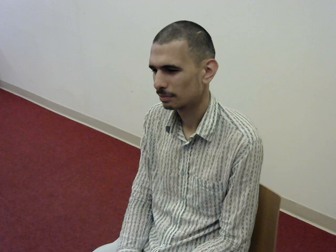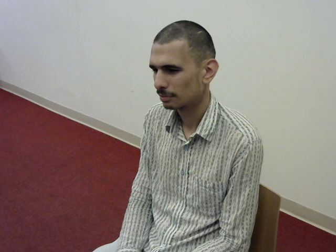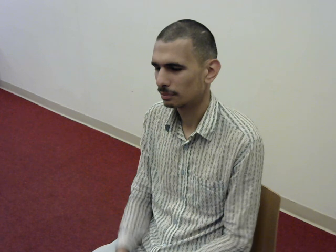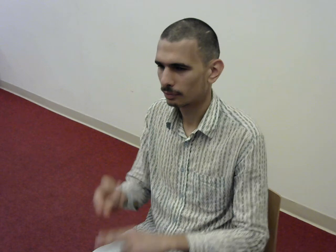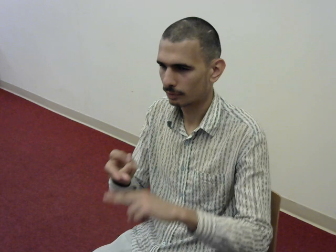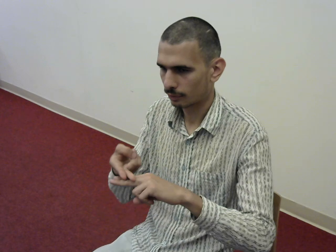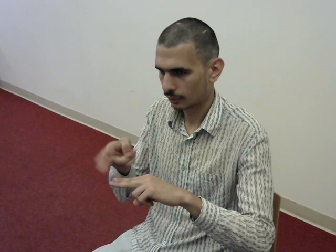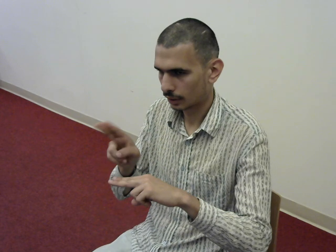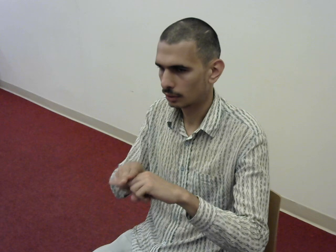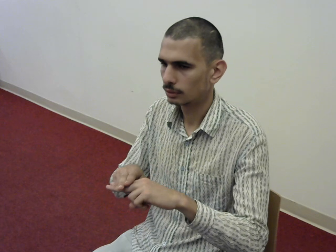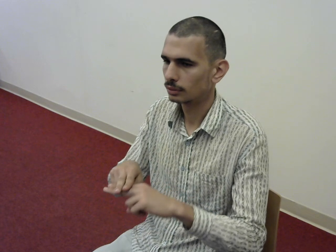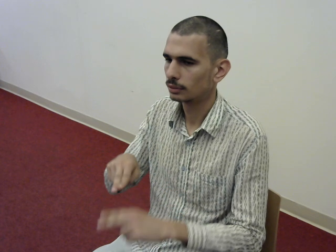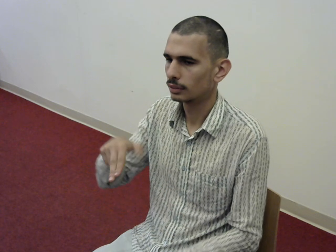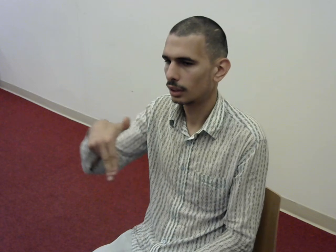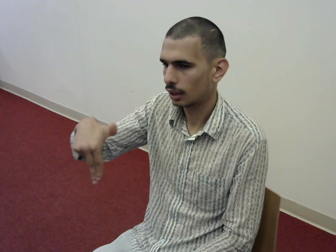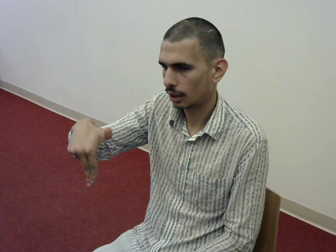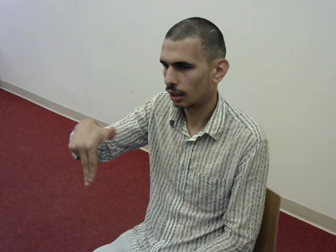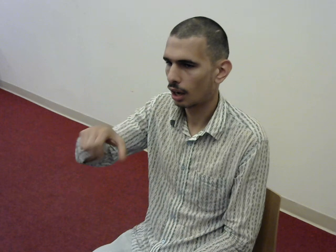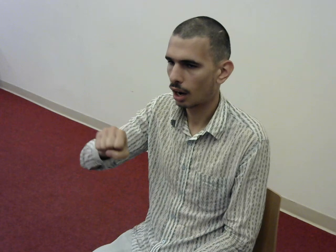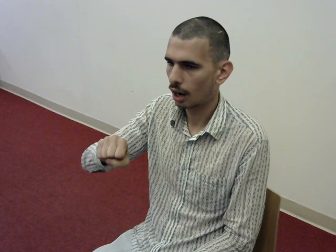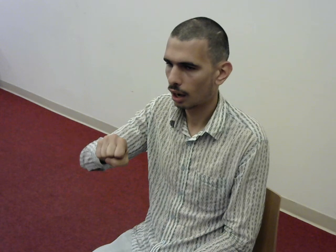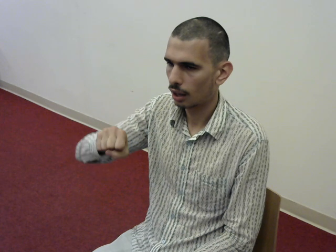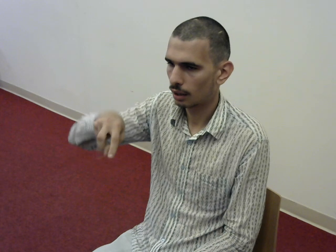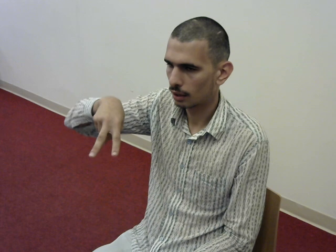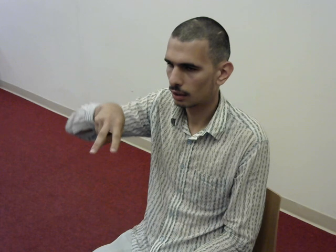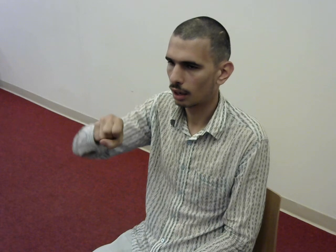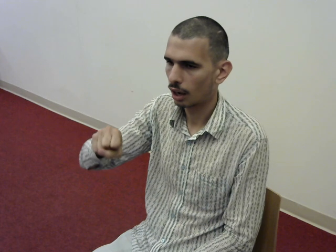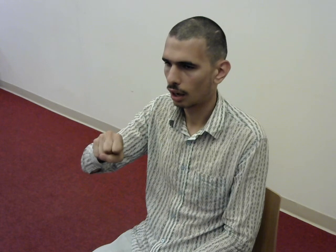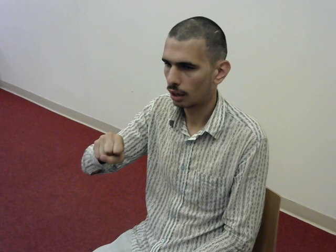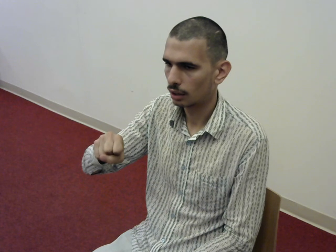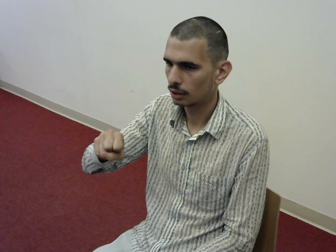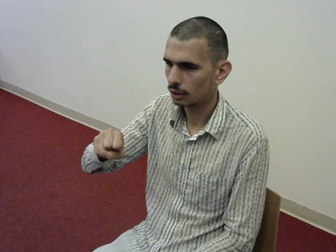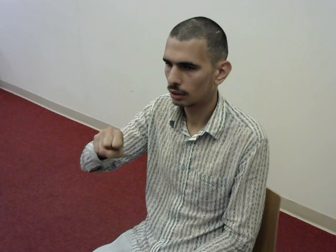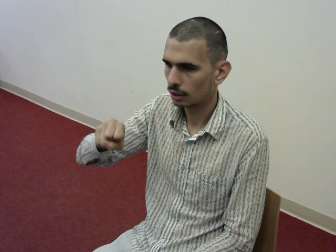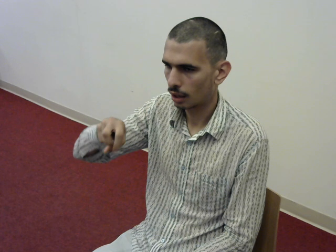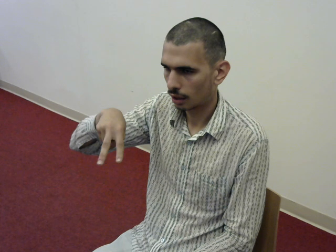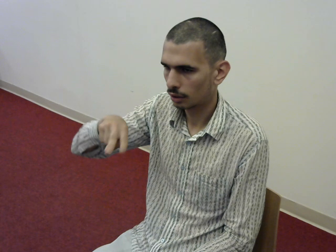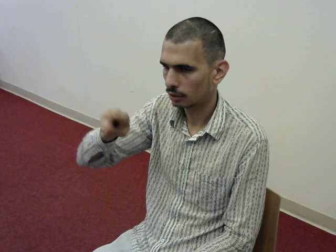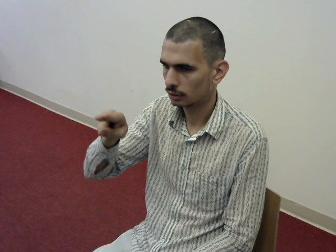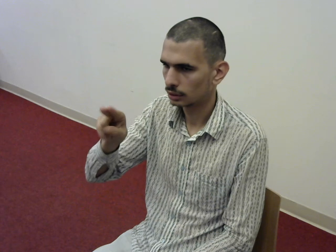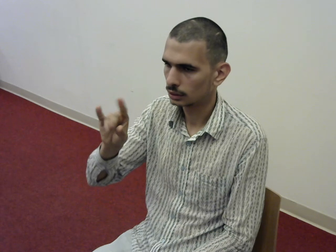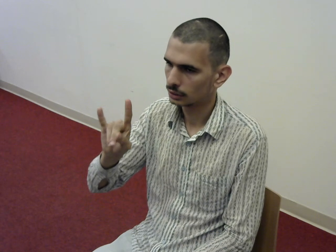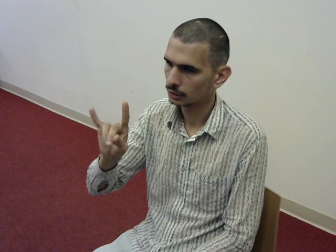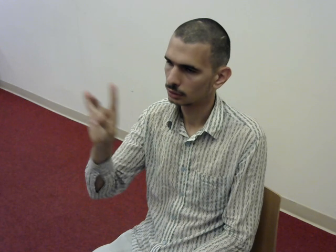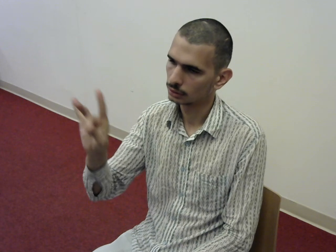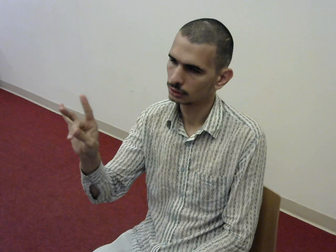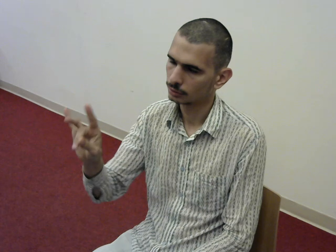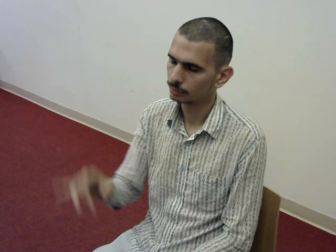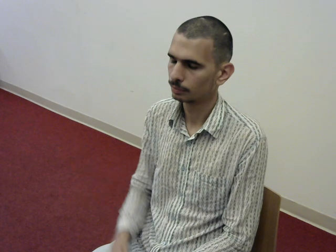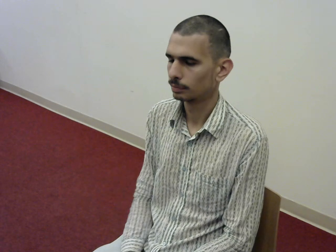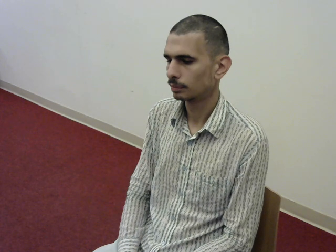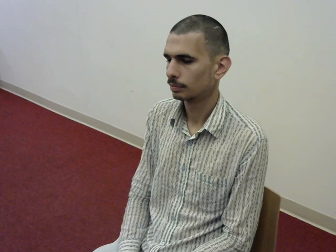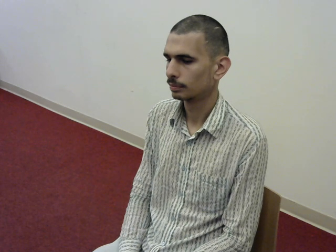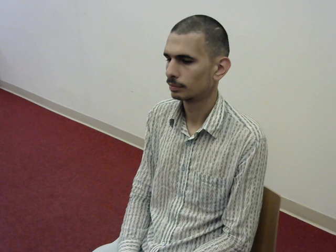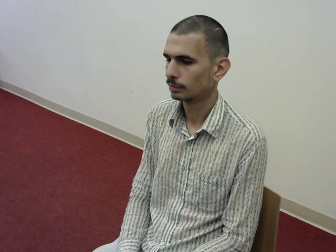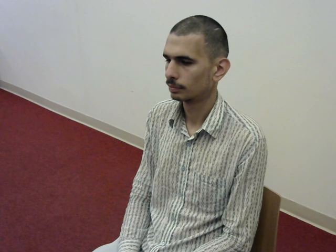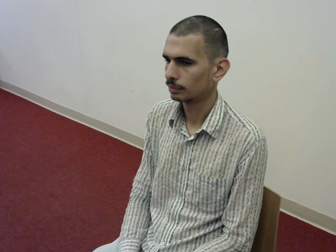Bu halaldır?